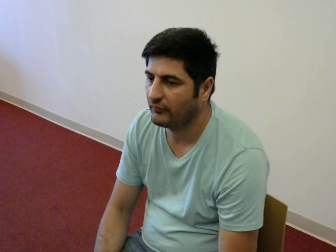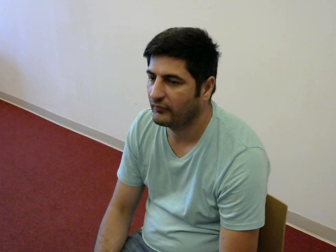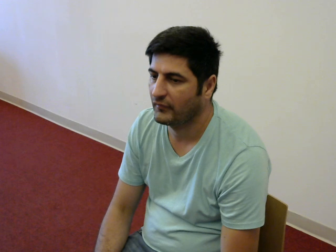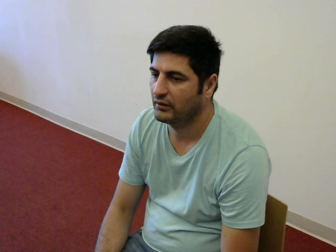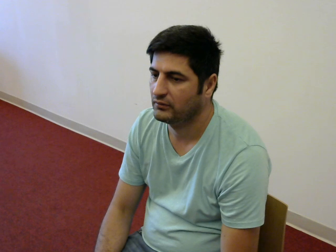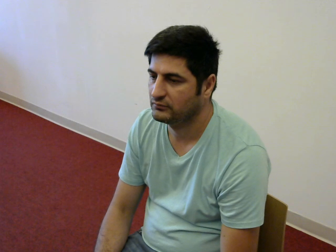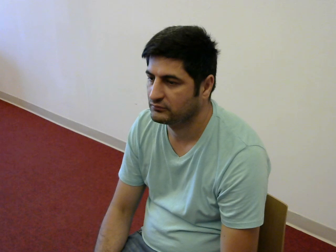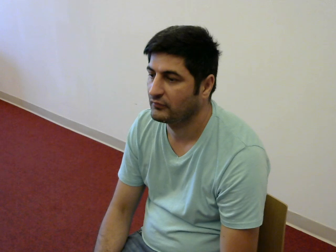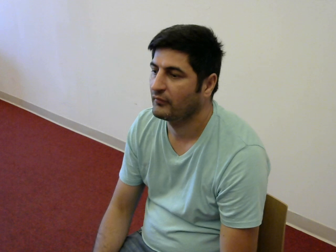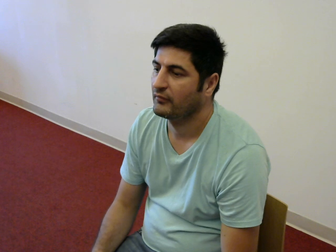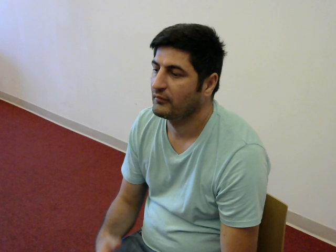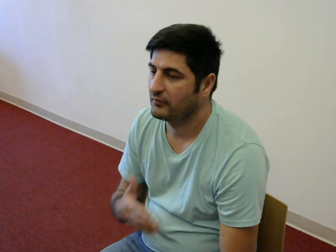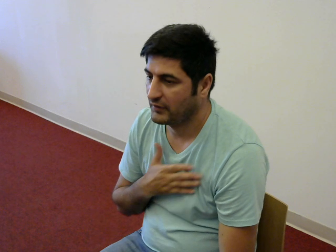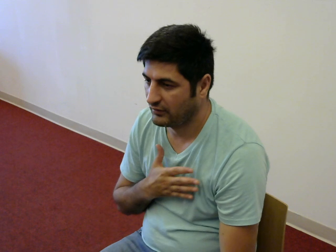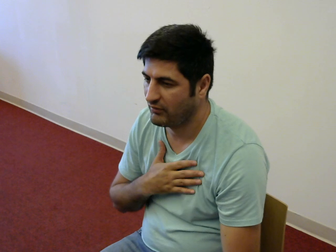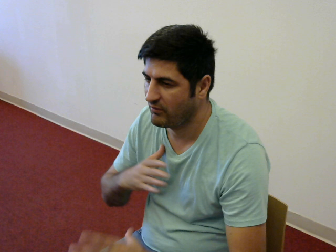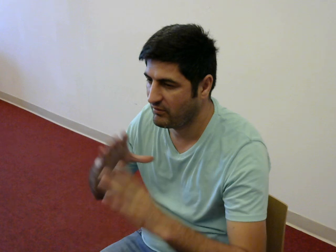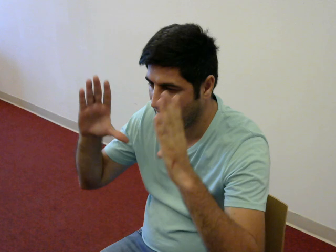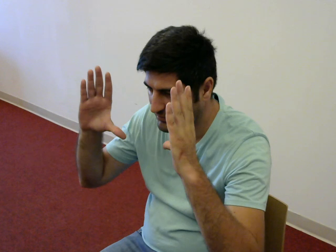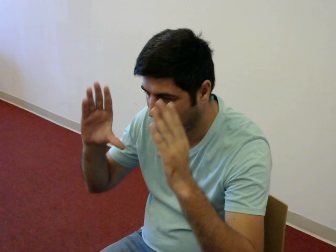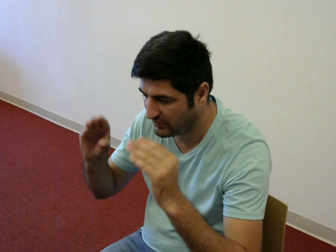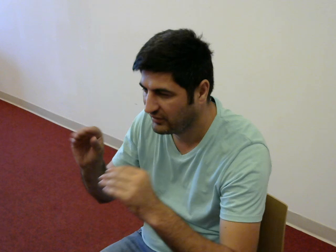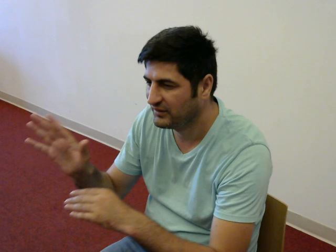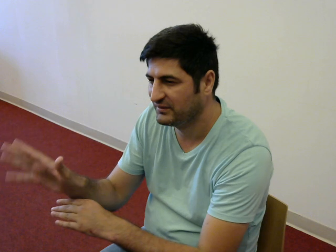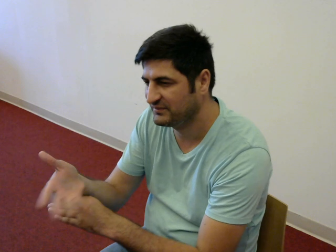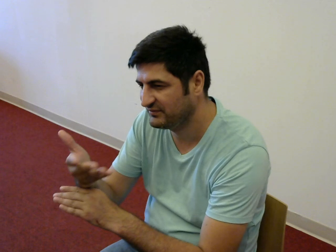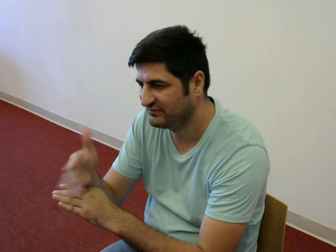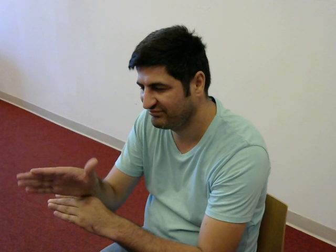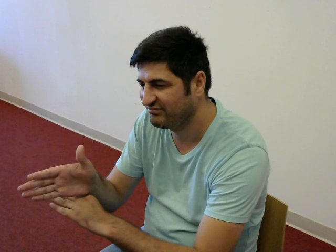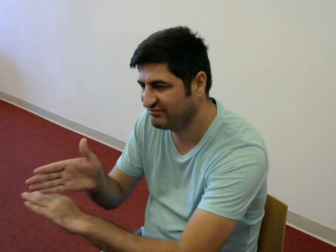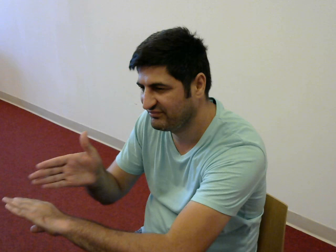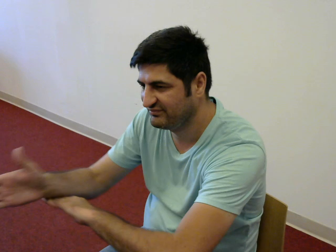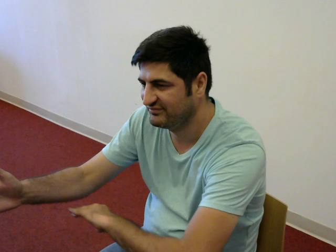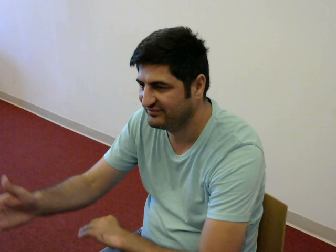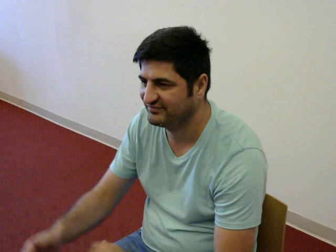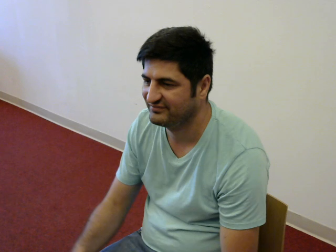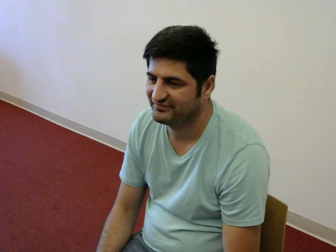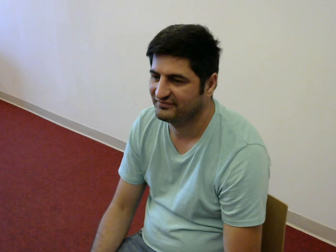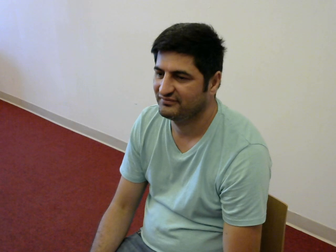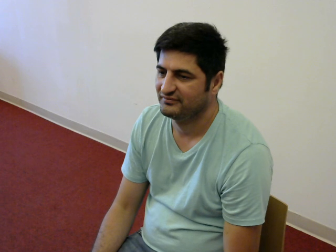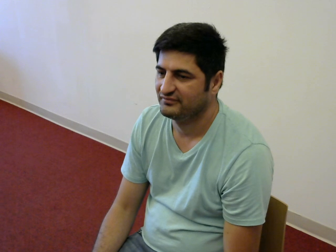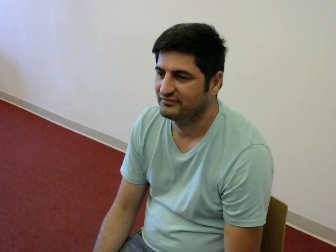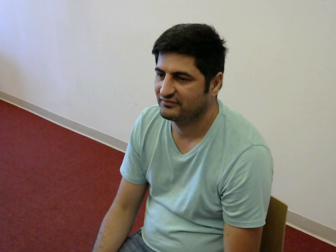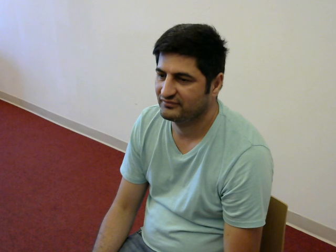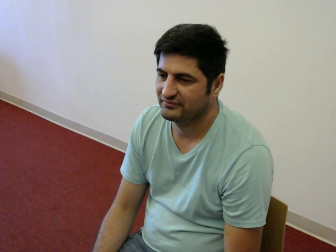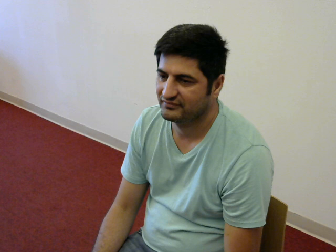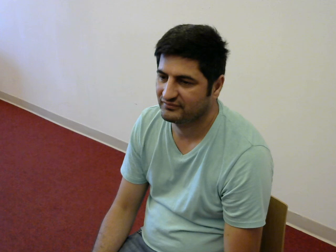Mən axşamlar gəzməyə çıxıram